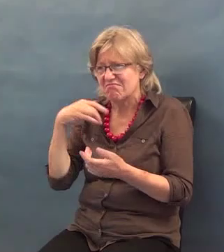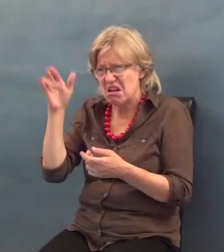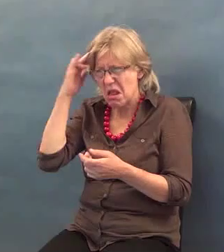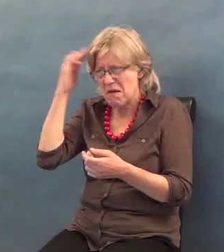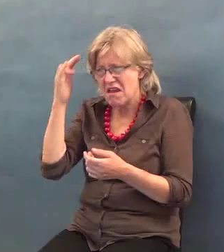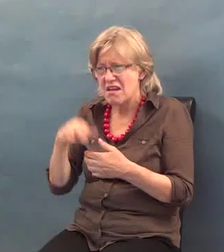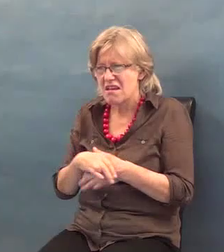Nie pamiętam.